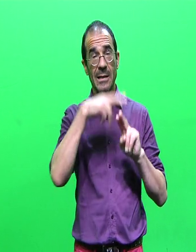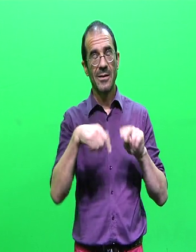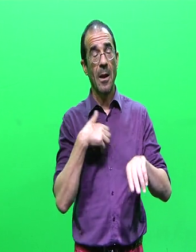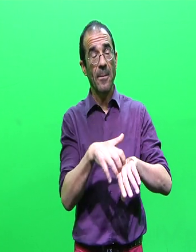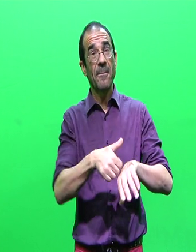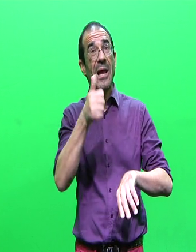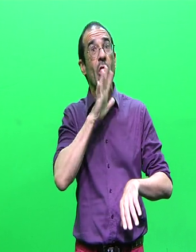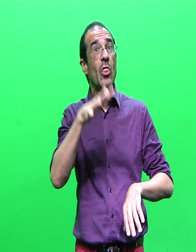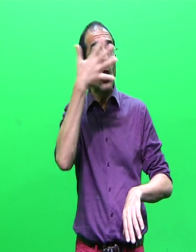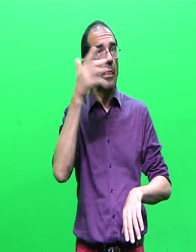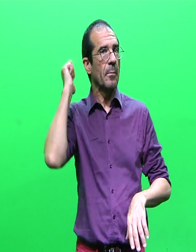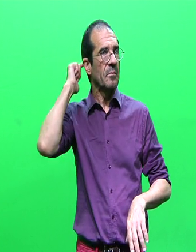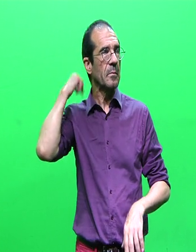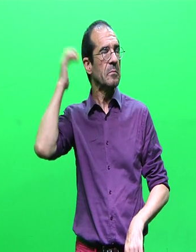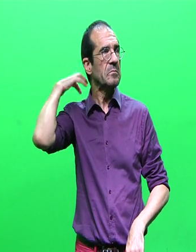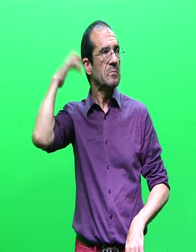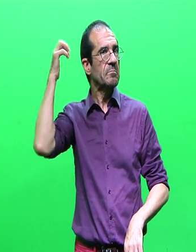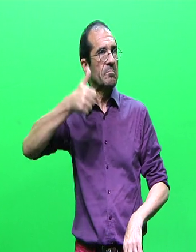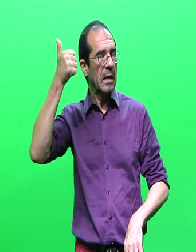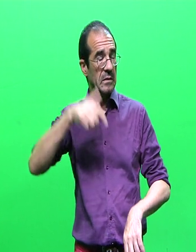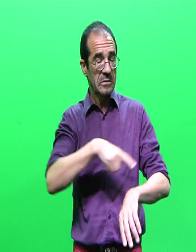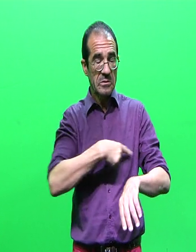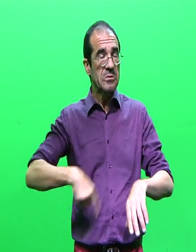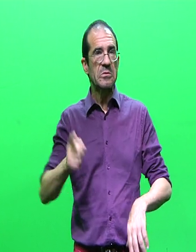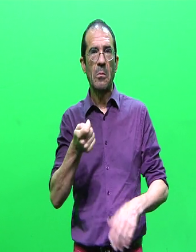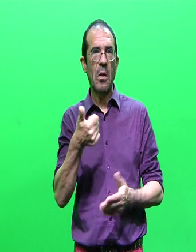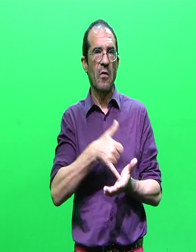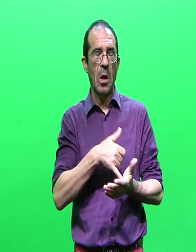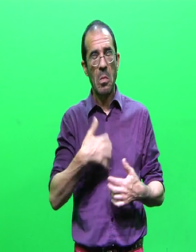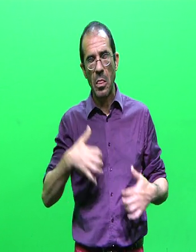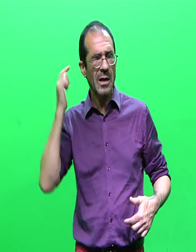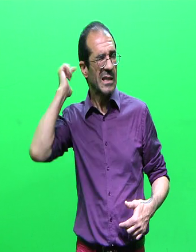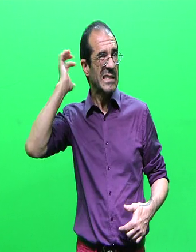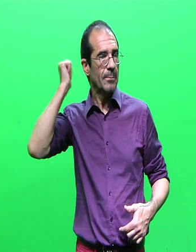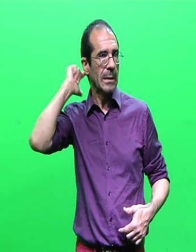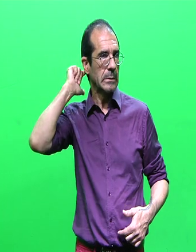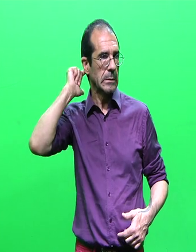És estrany, perquè la zona que em pica més és el clatell, la resta del cos no em pica gaire, em pica més la zona del clatell.